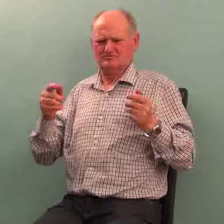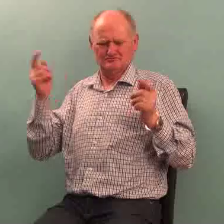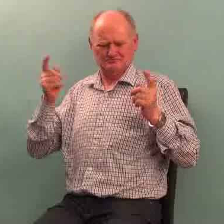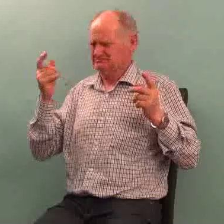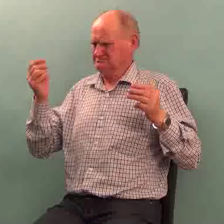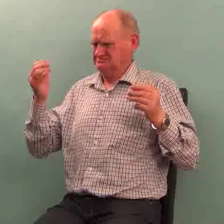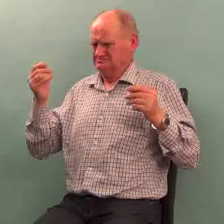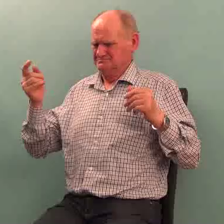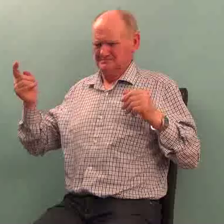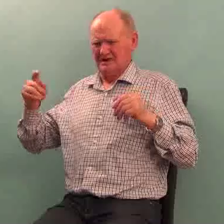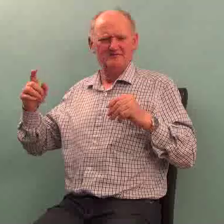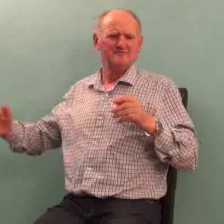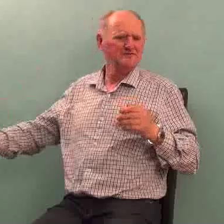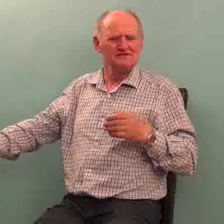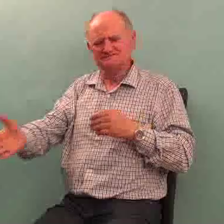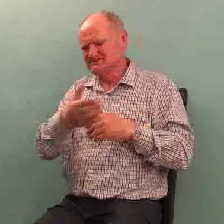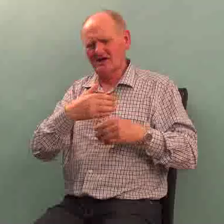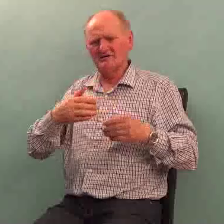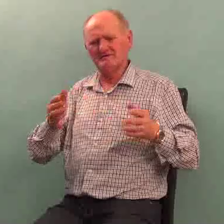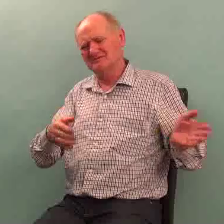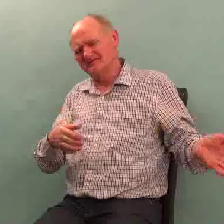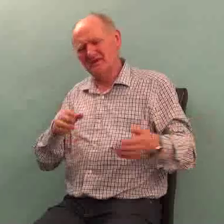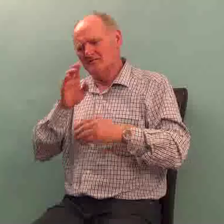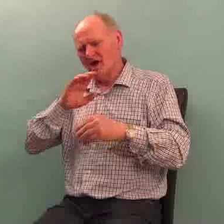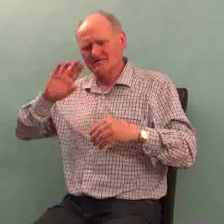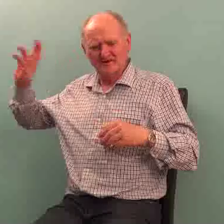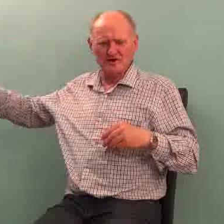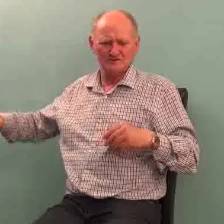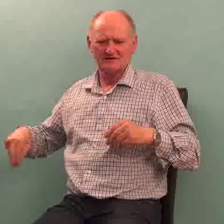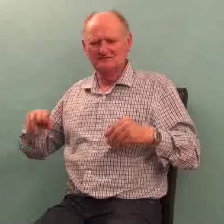Wszystkich ewakuowano na zewnątrz.